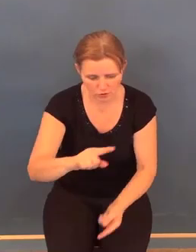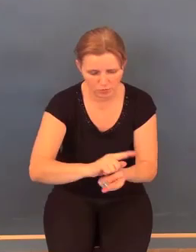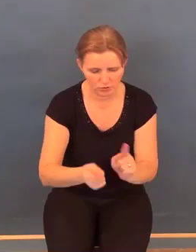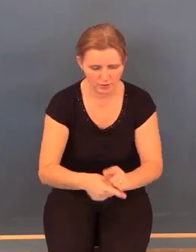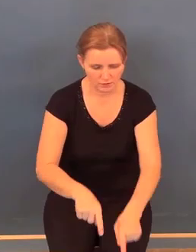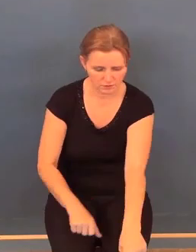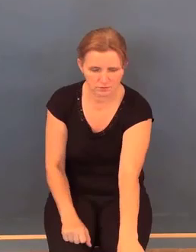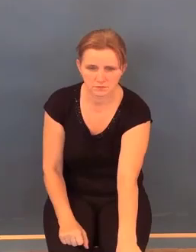Wtedy się spotkamy.